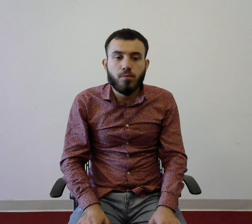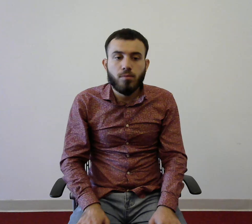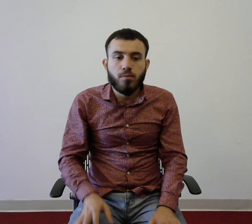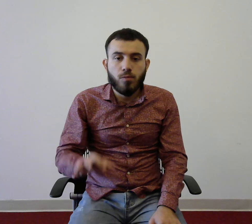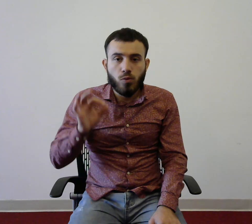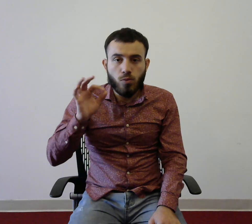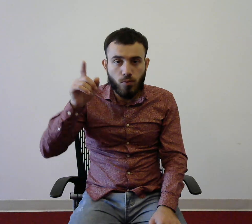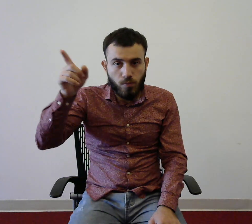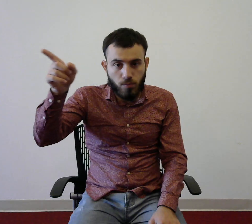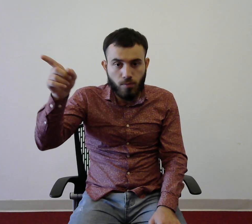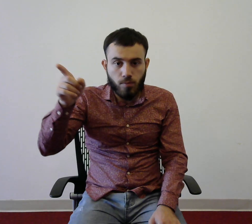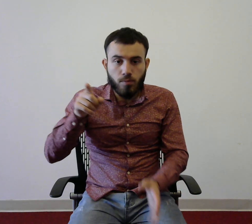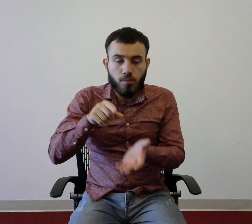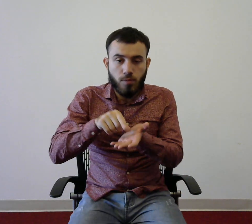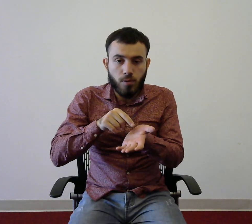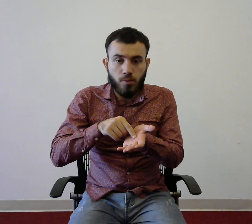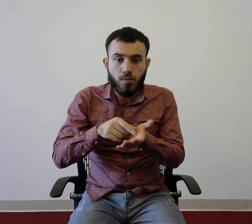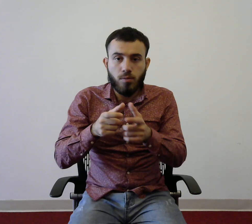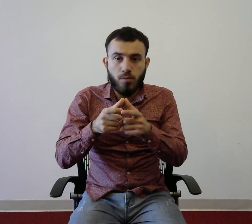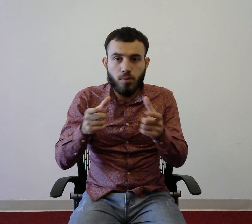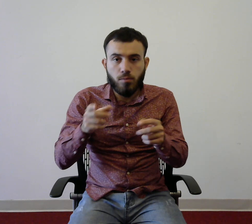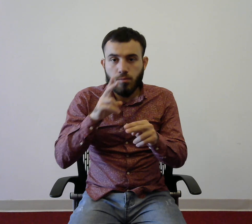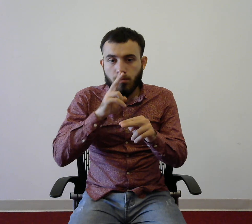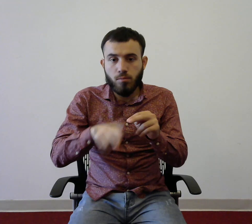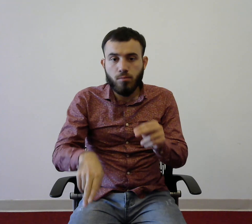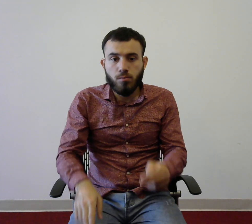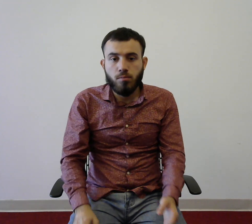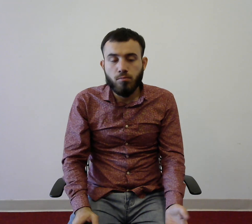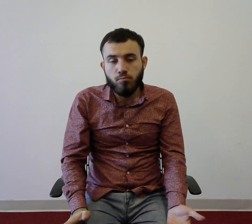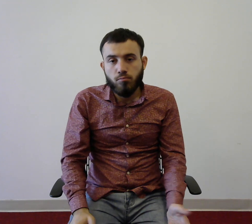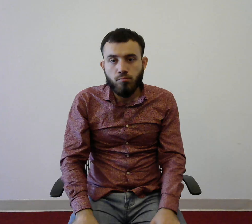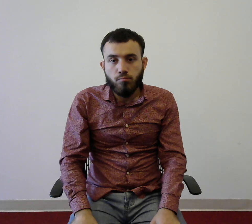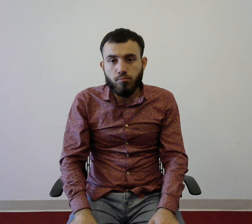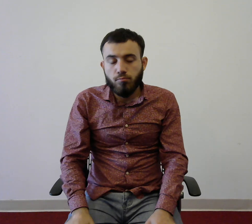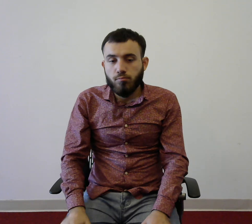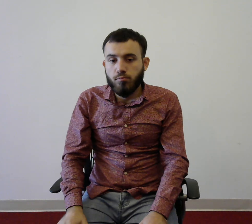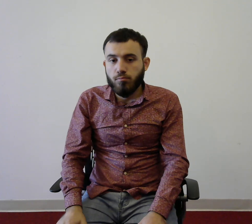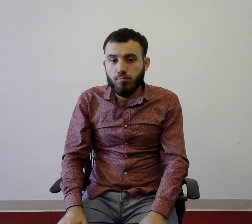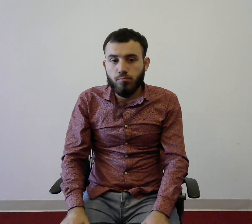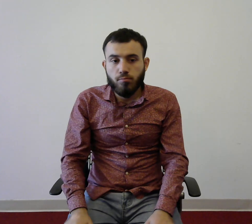O pensiya kartını itirib